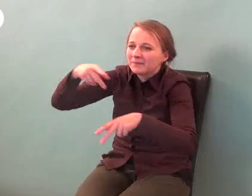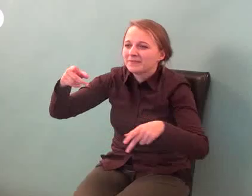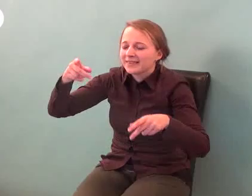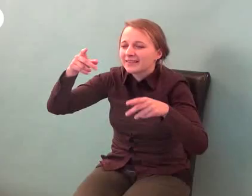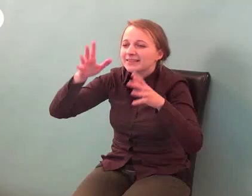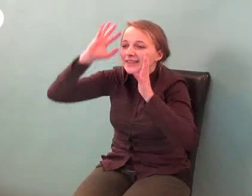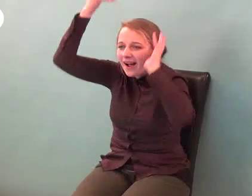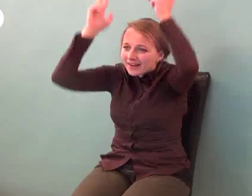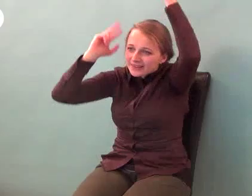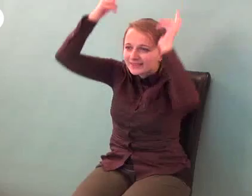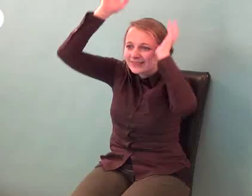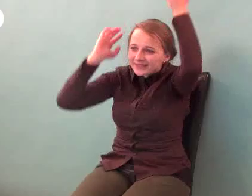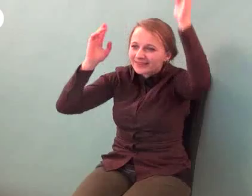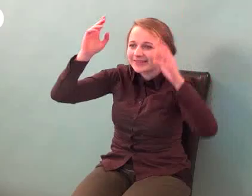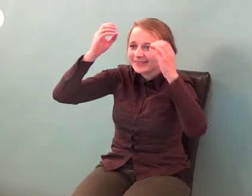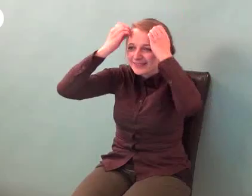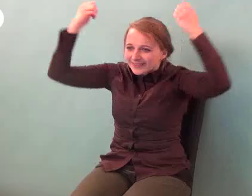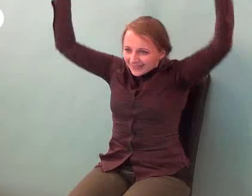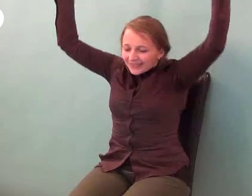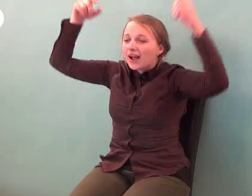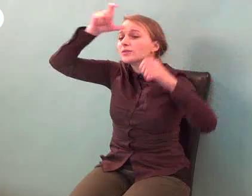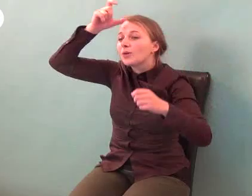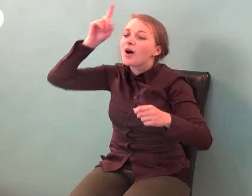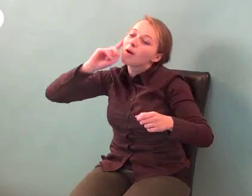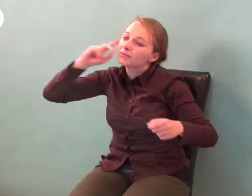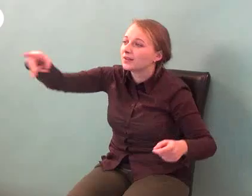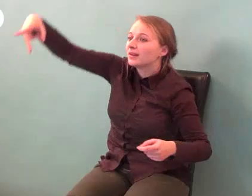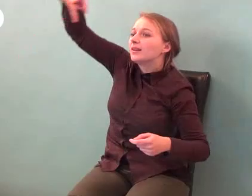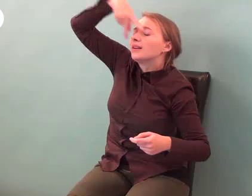Chłopiec jest nadziany brzuchem na rogi jelenia, a jego nogi zasłaniają jeleniowi oczy.